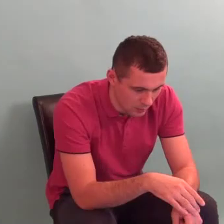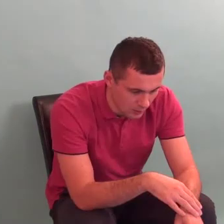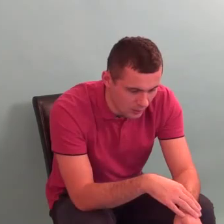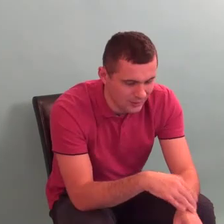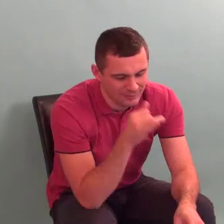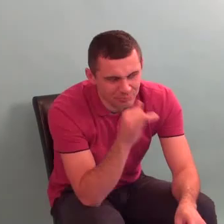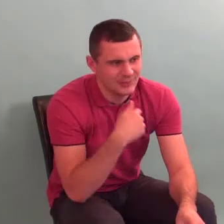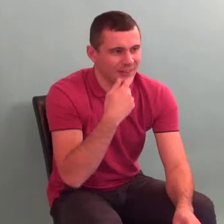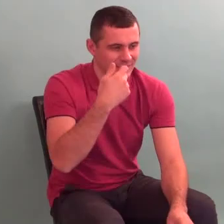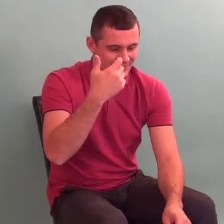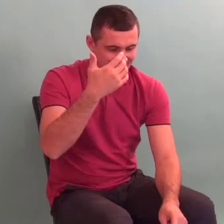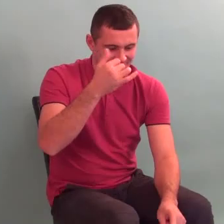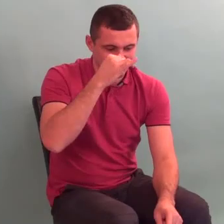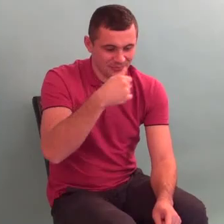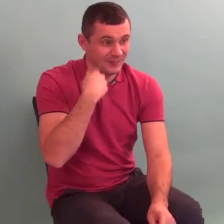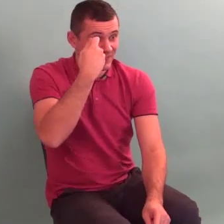Nie mogę. Wyjeżdżam.